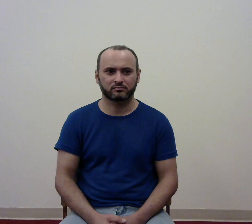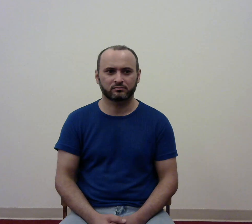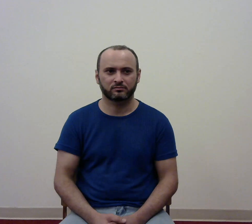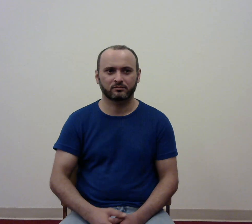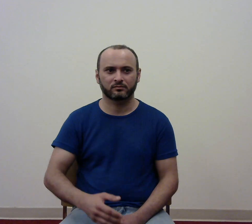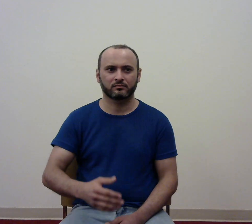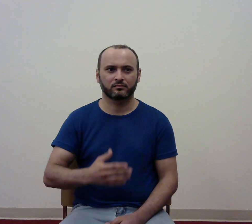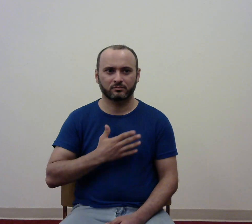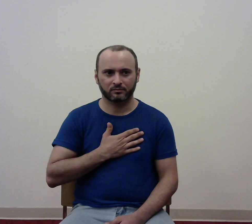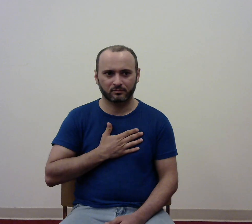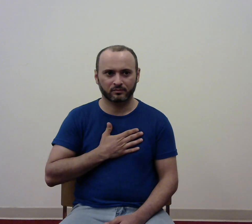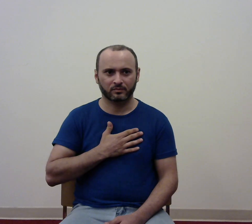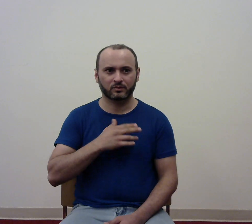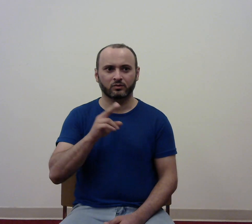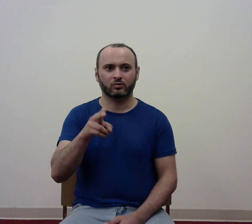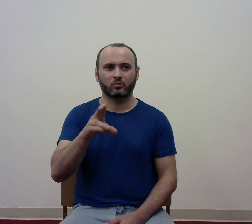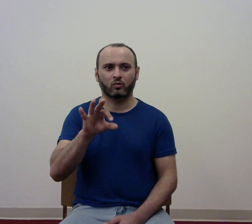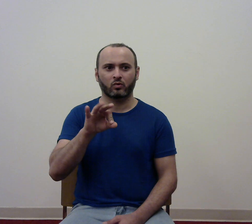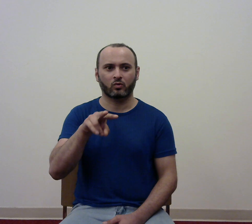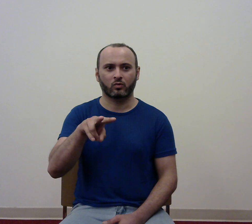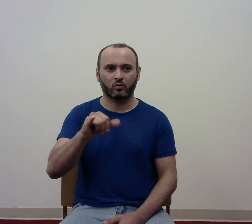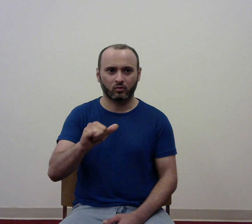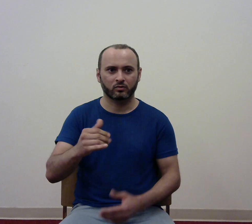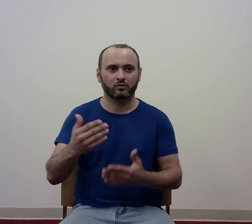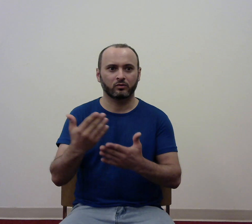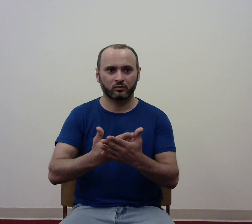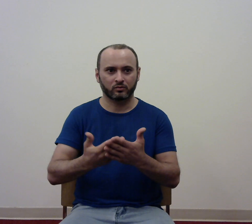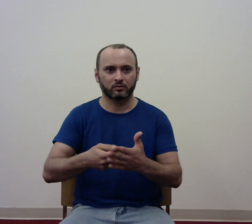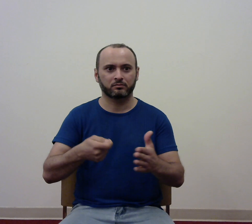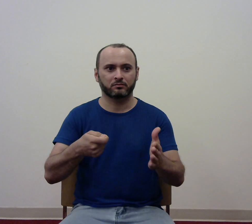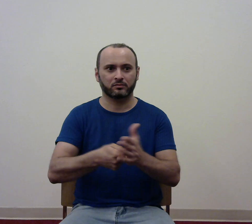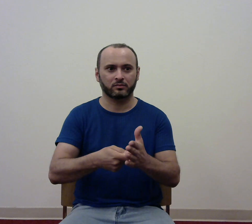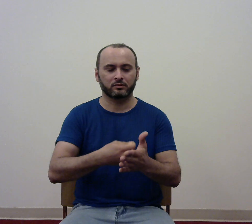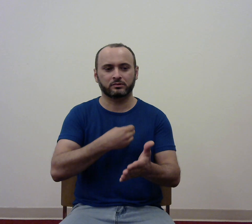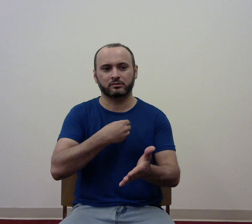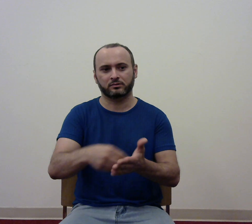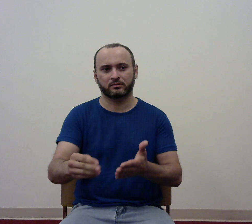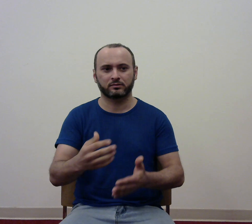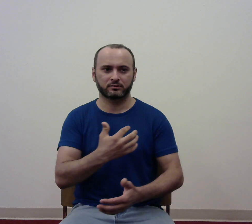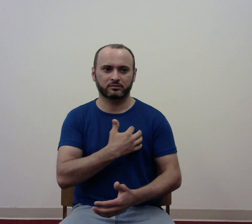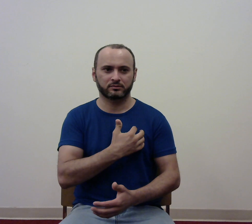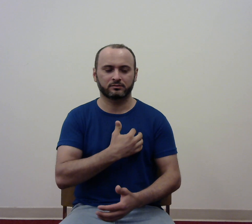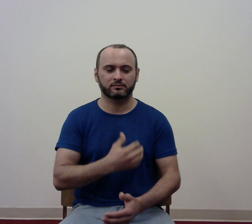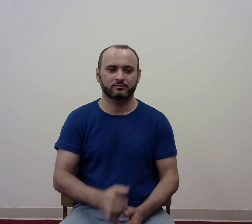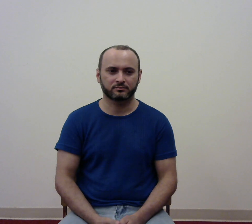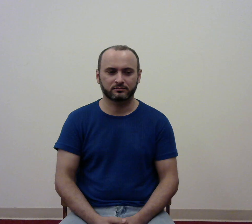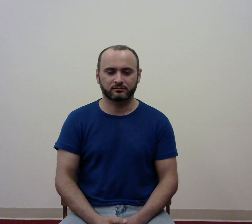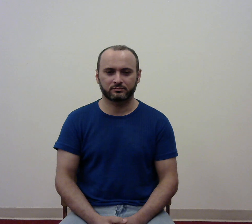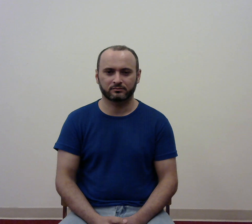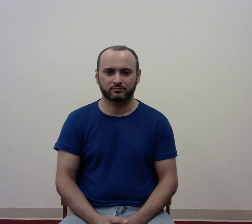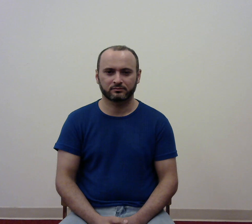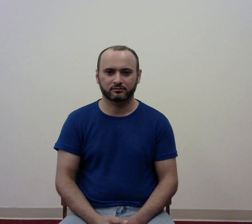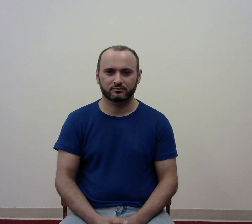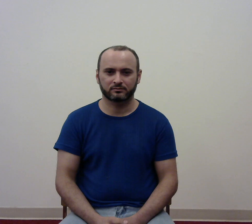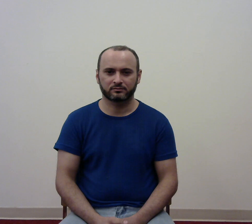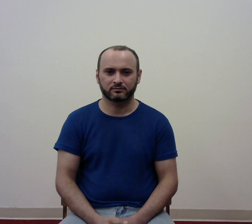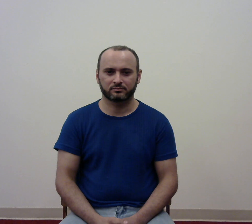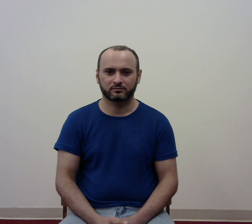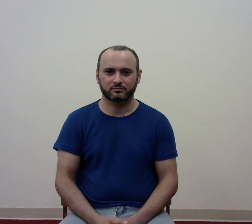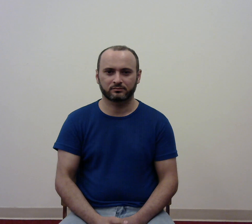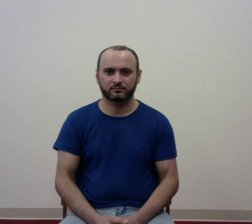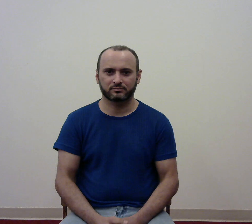Mən "Dolu" filminə bilet almaq istəyirəm